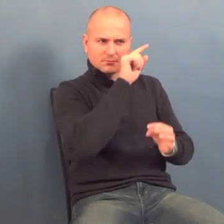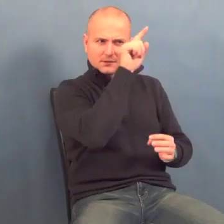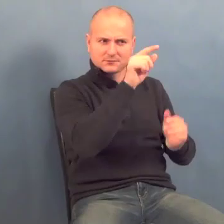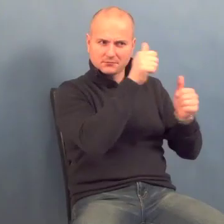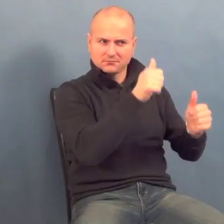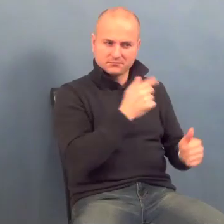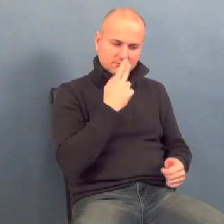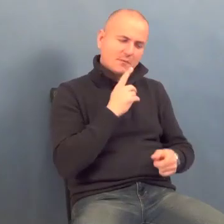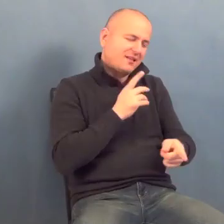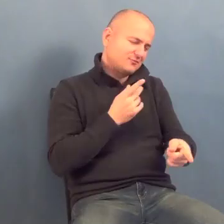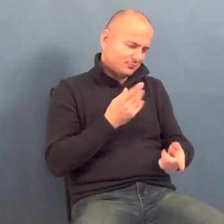Zawsze są takie wywieszone informacje.